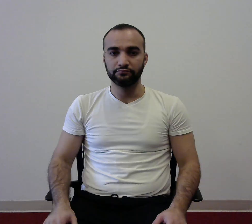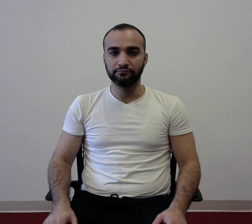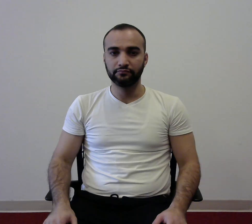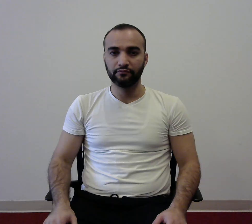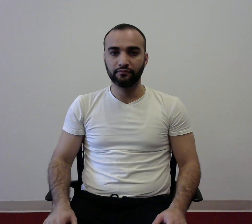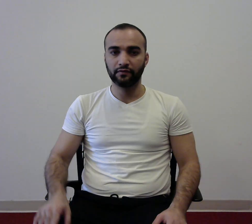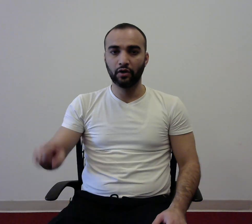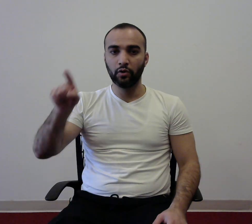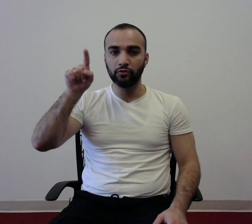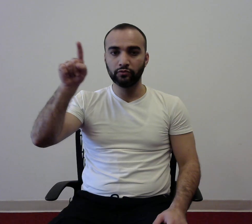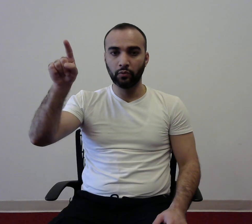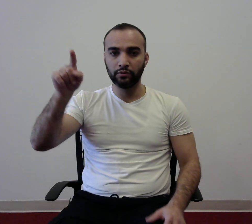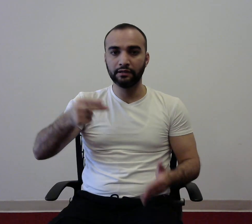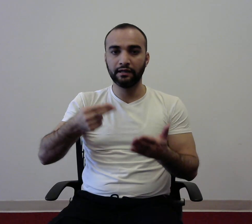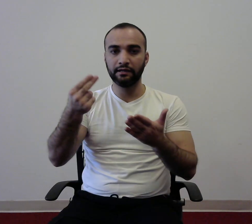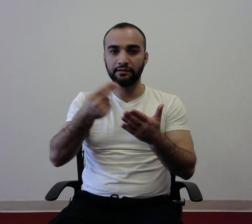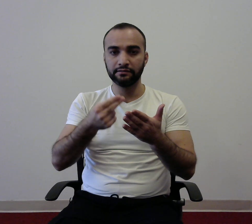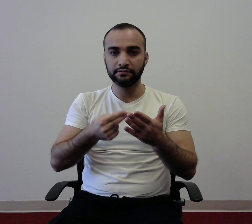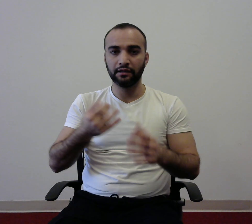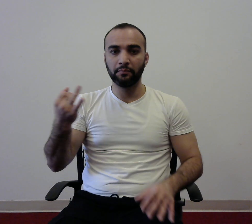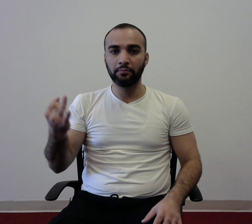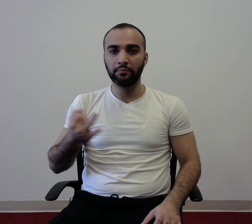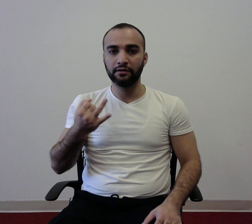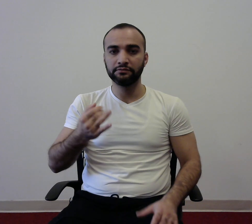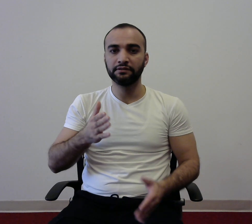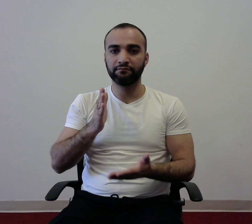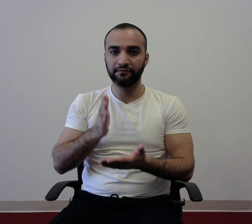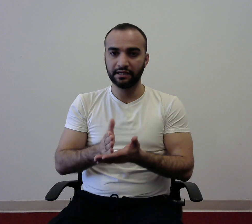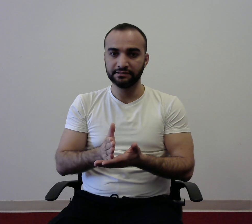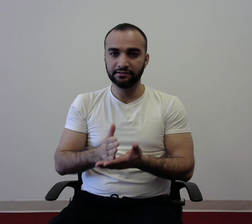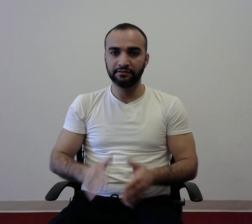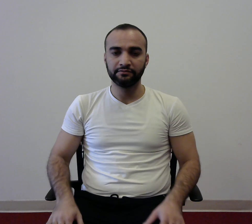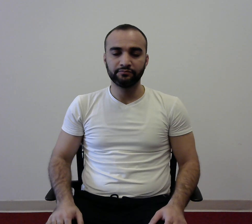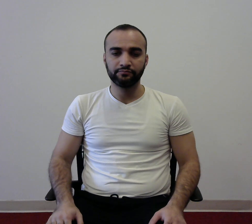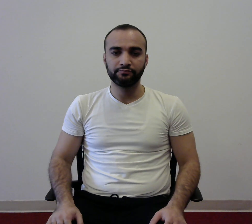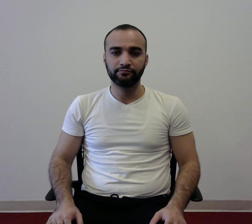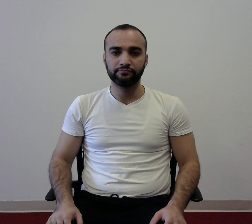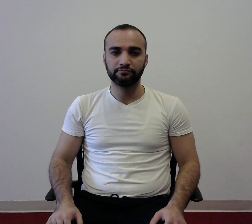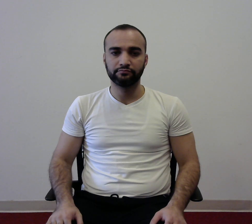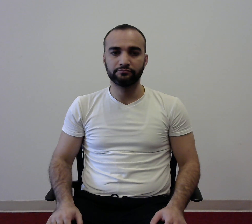Onun rəsmə marağı var